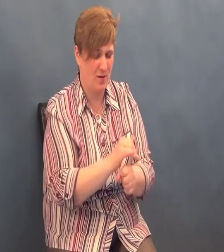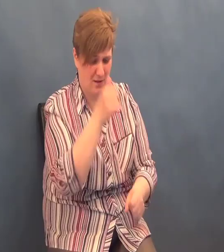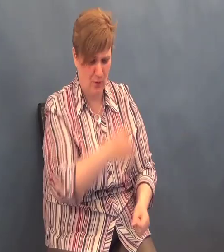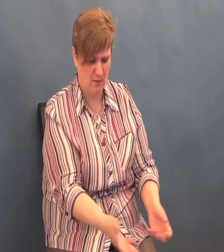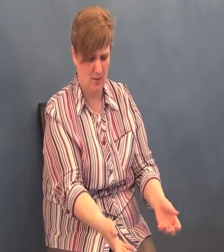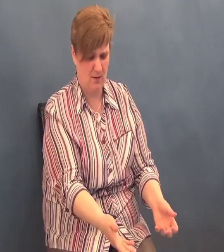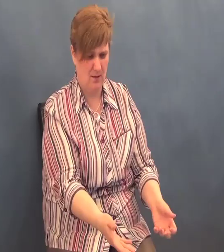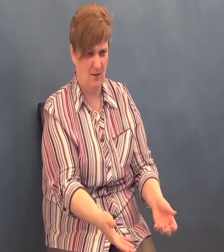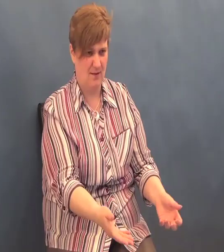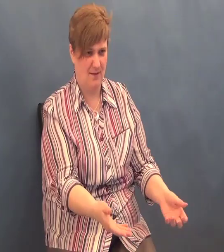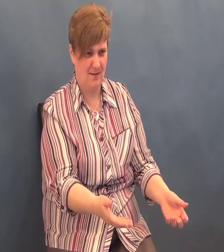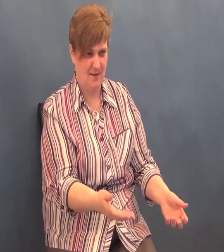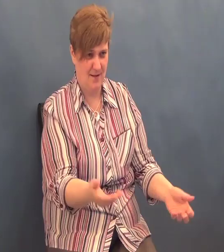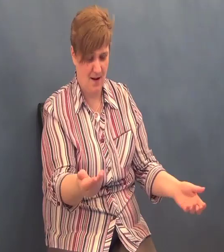Nie mogę!